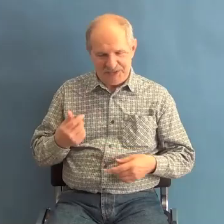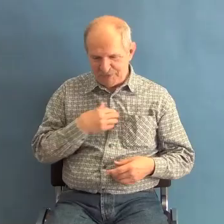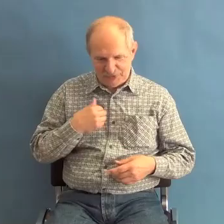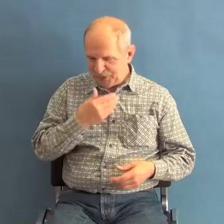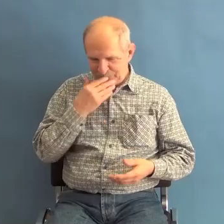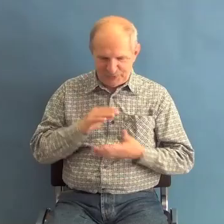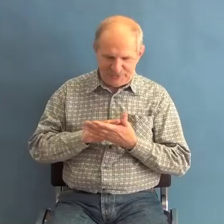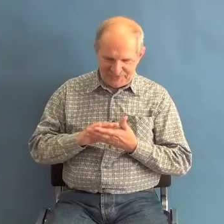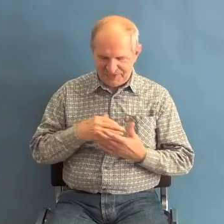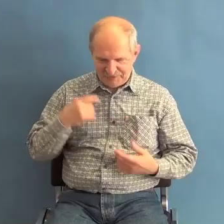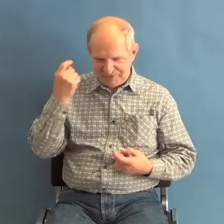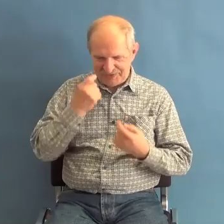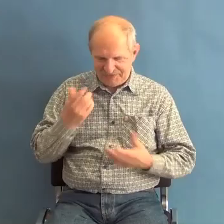W Polsce, myślę, takich nie ma.